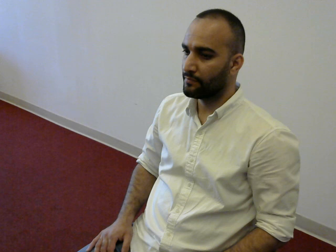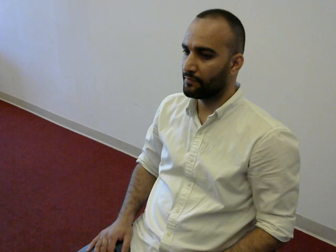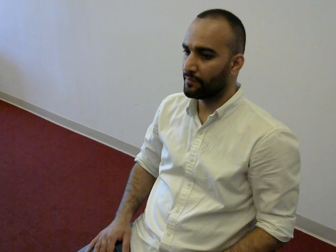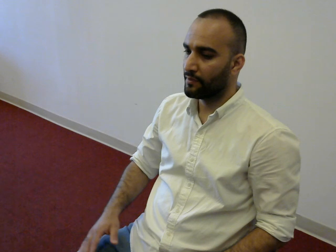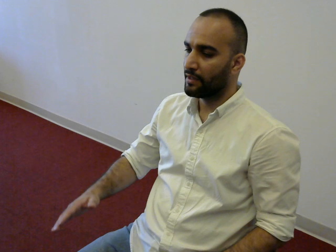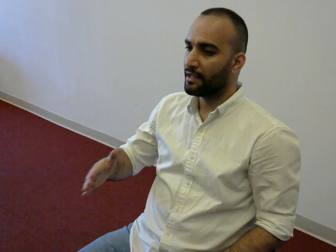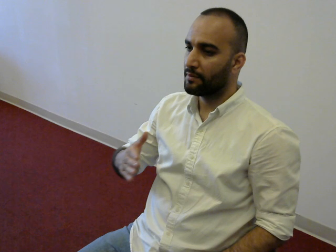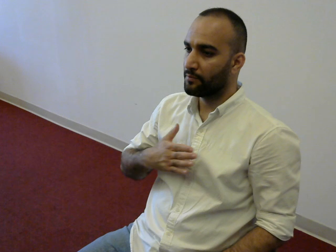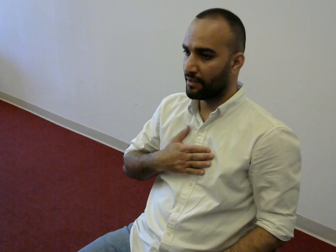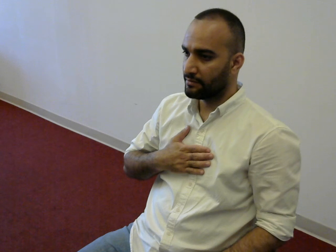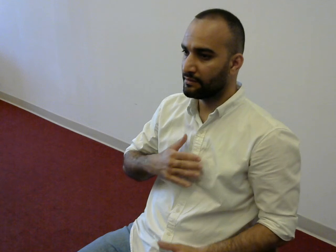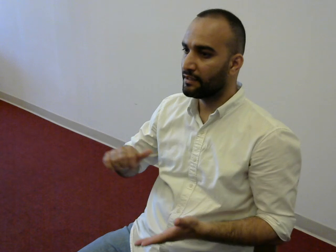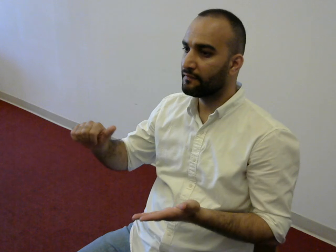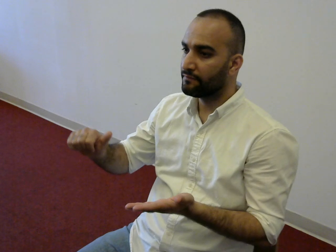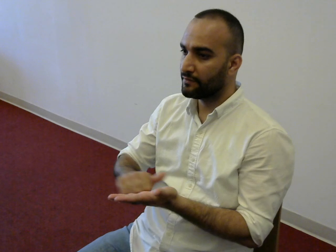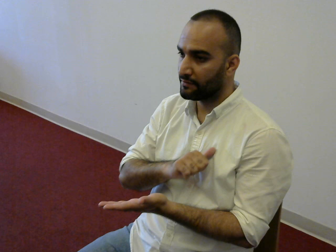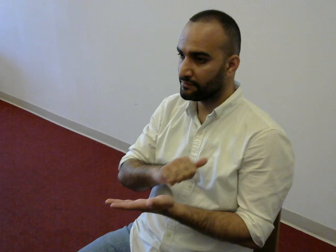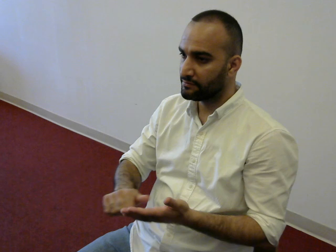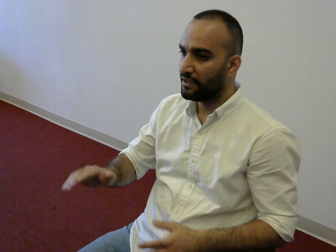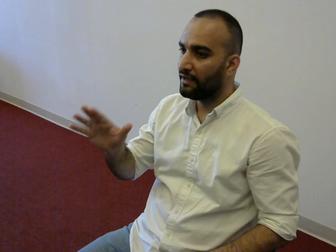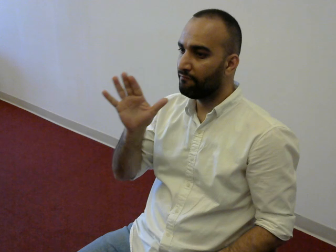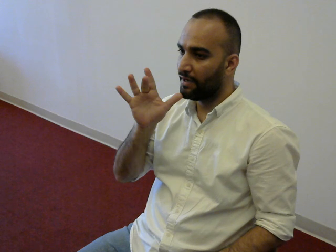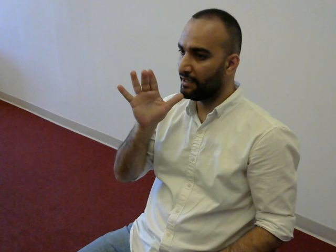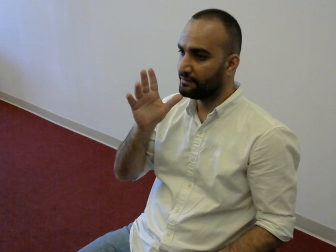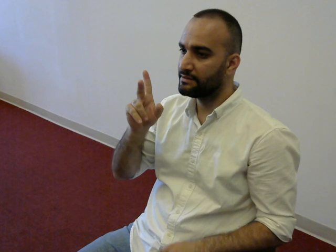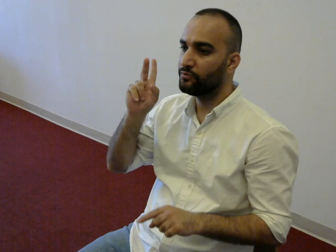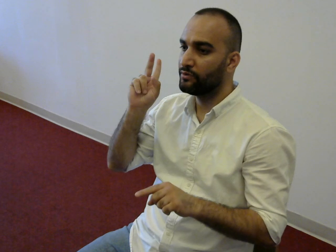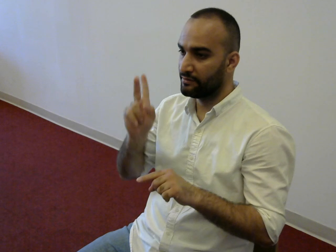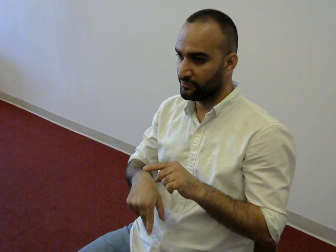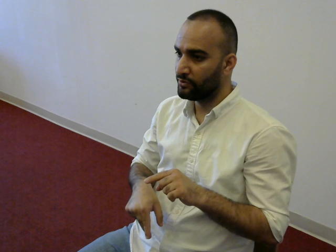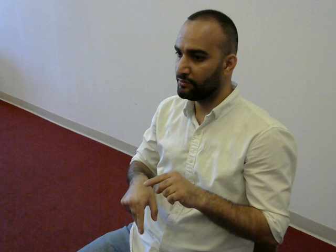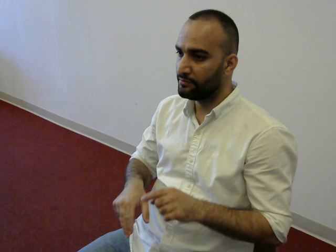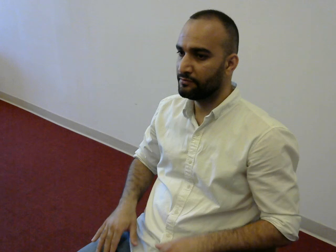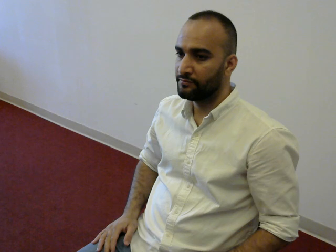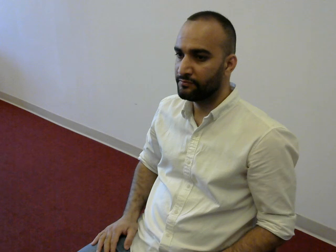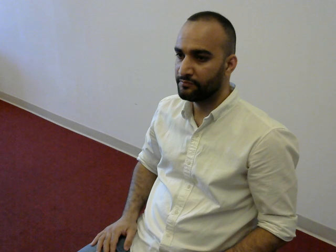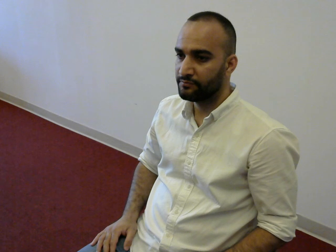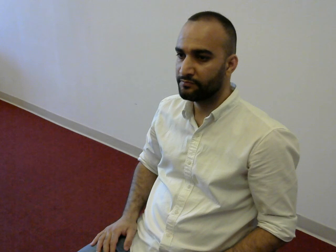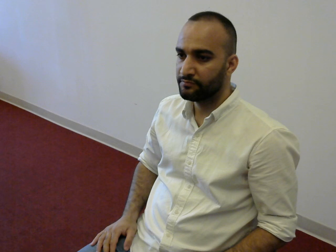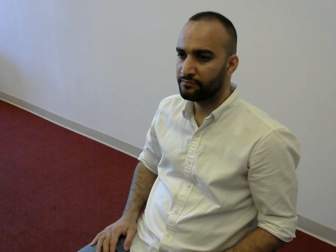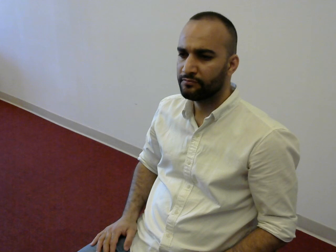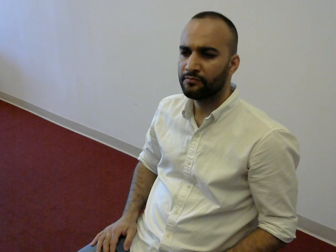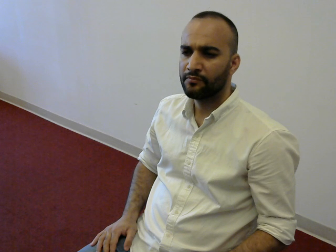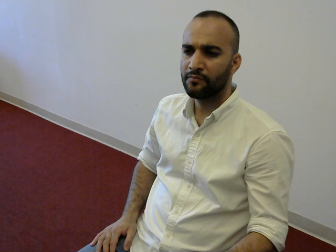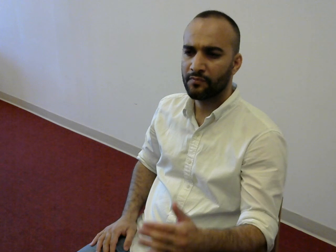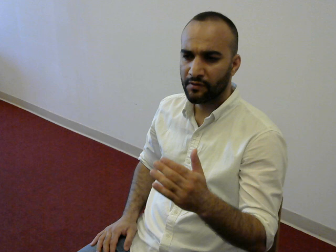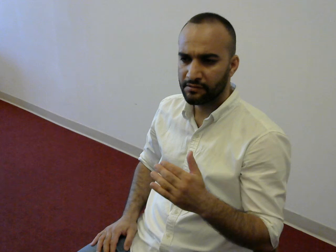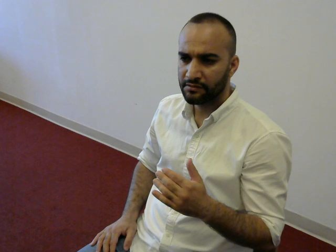Mənim sənədimin vaxtı bitib